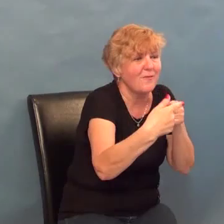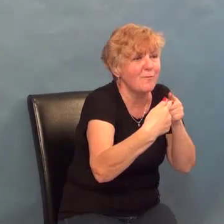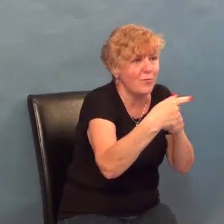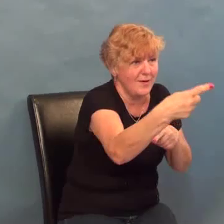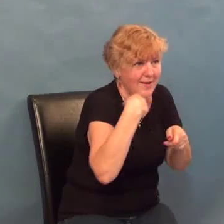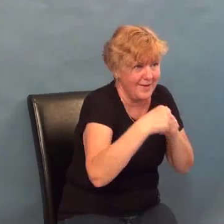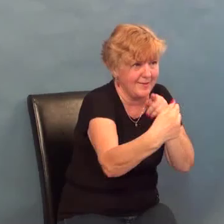Czy będą pasować.